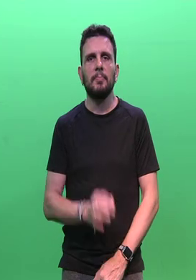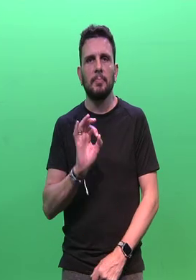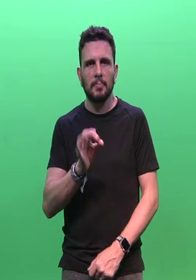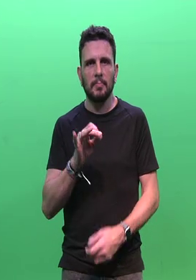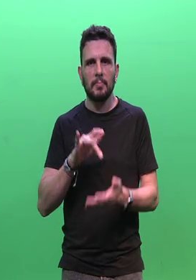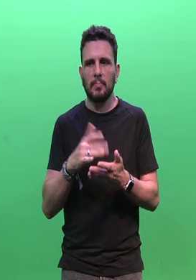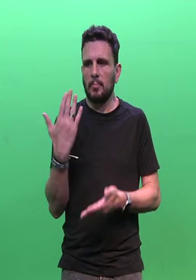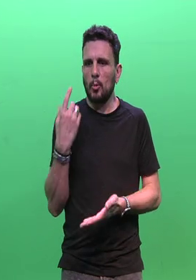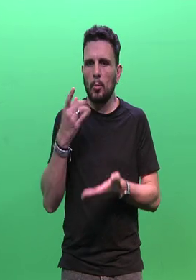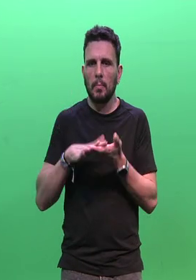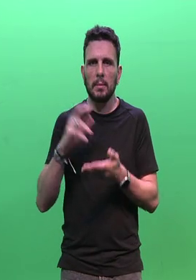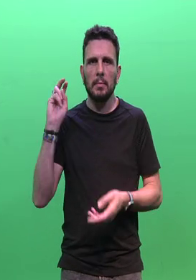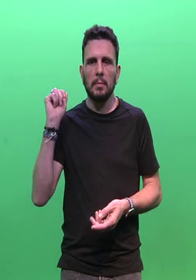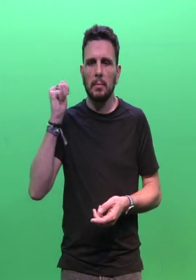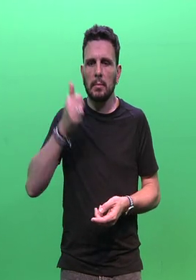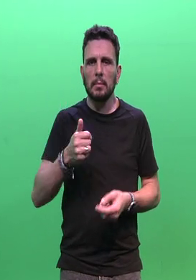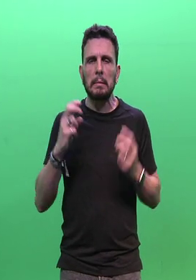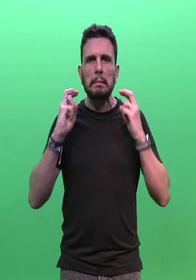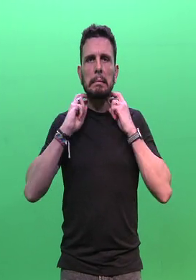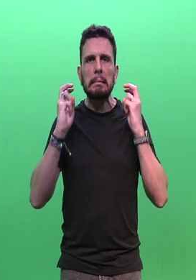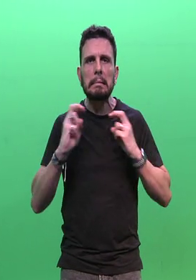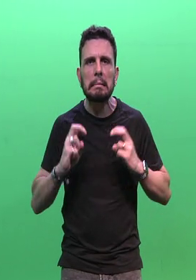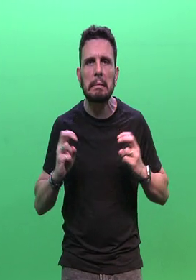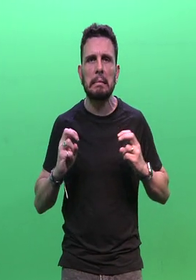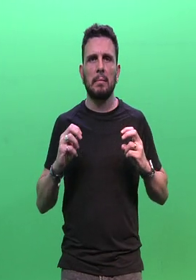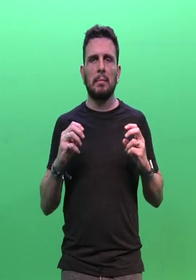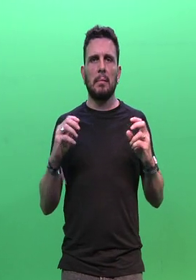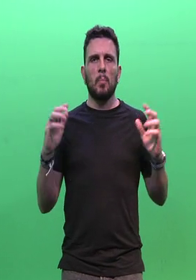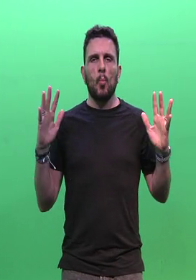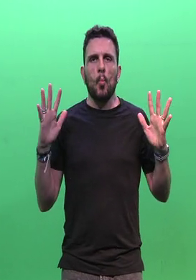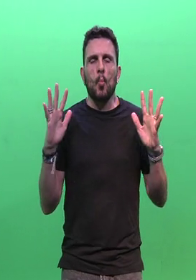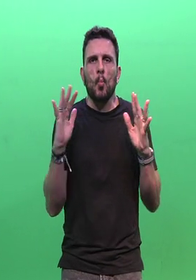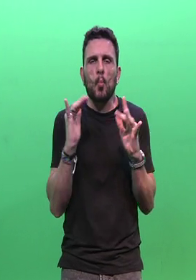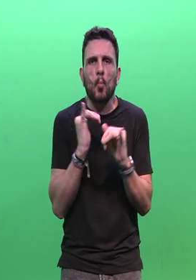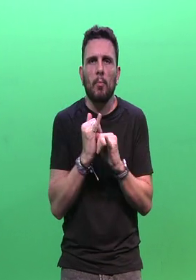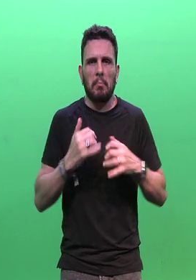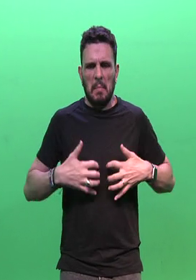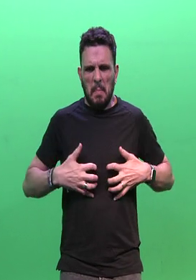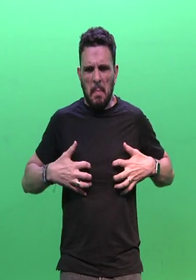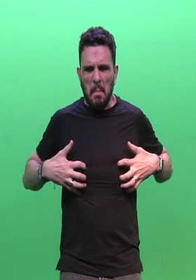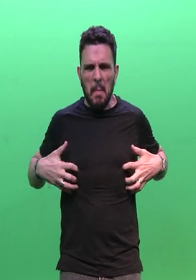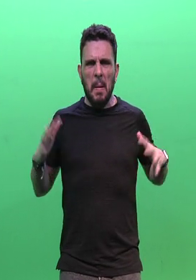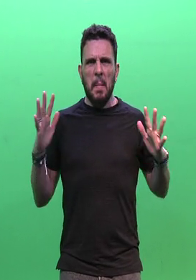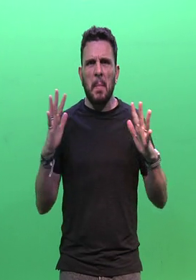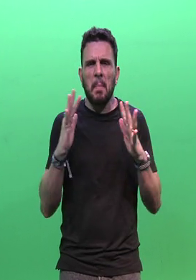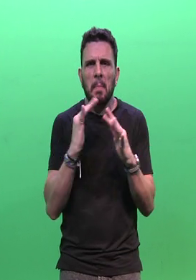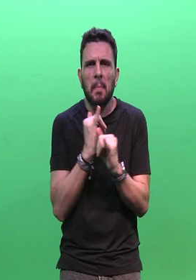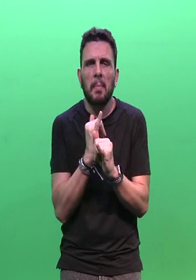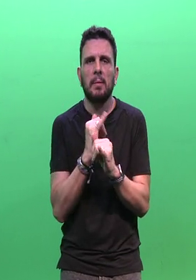Sí, fa un mes que estic molt estressat i m'he aprimat molt, se'm marquen les costelles, estic molt prim.